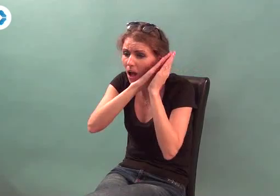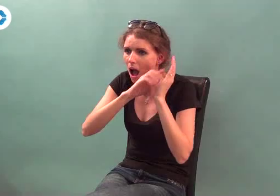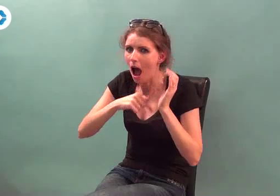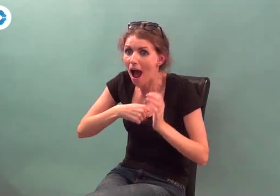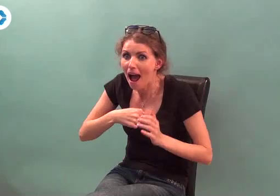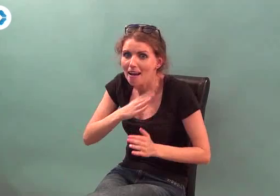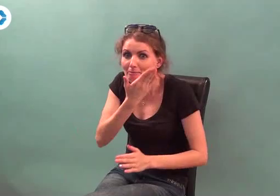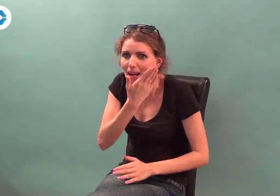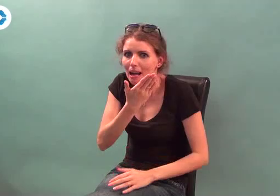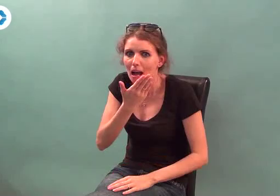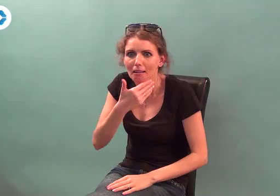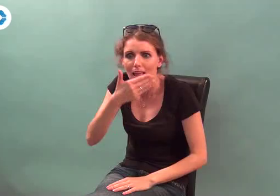On zdziwiony pyta: "Ja spałem? O niczym nie wiem!"